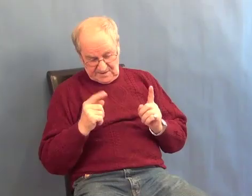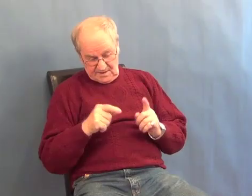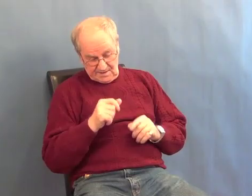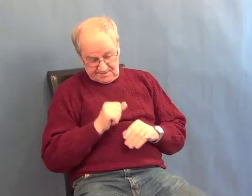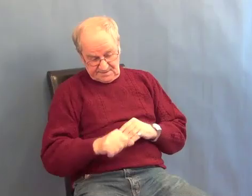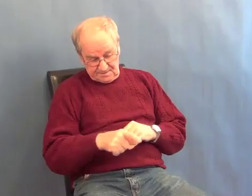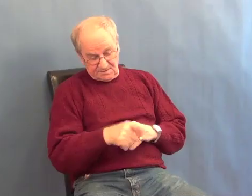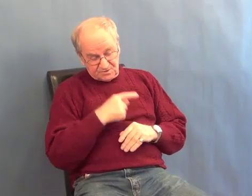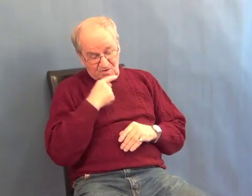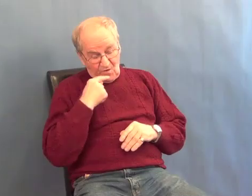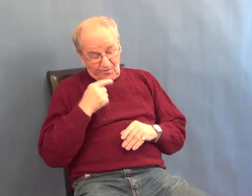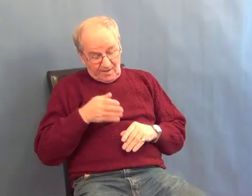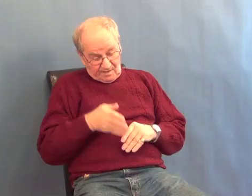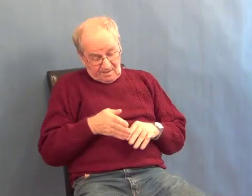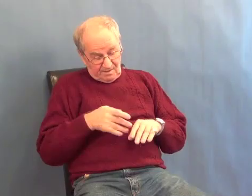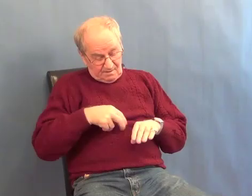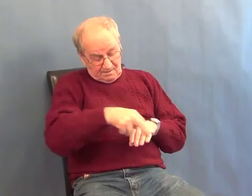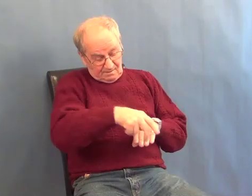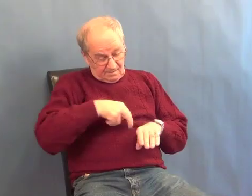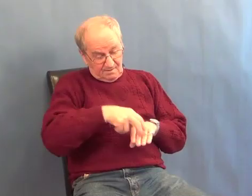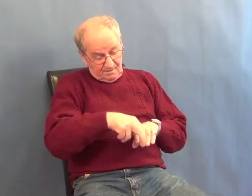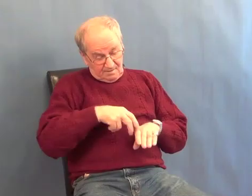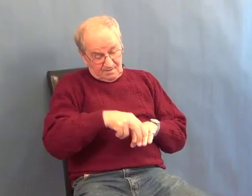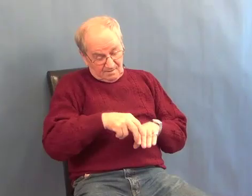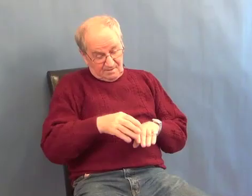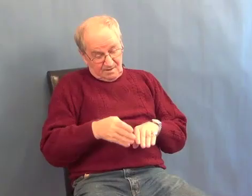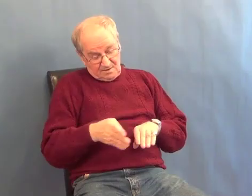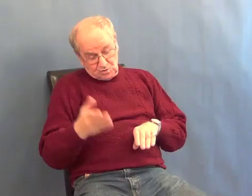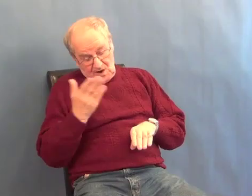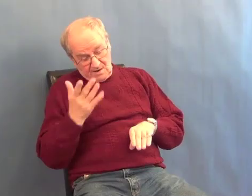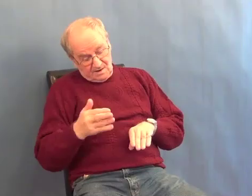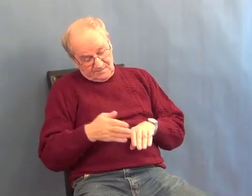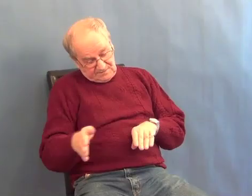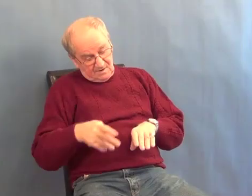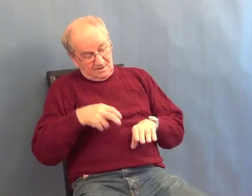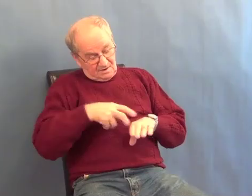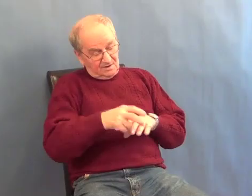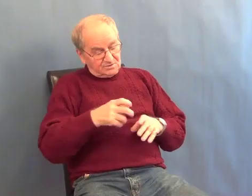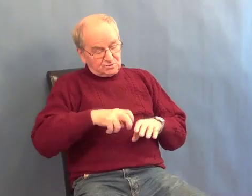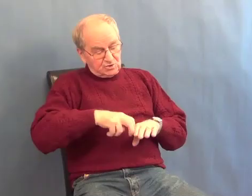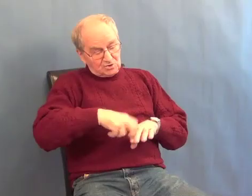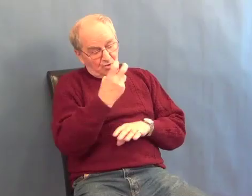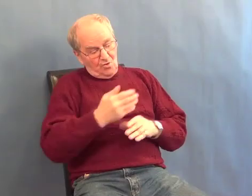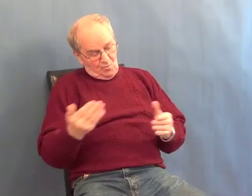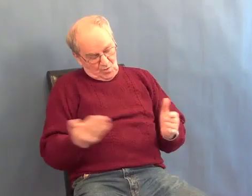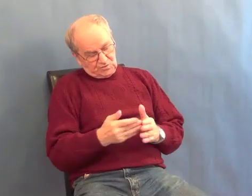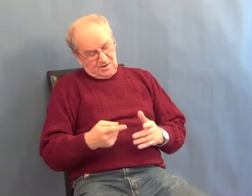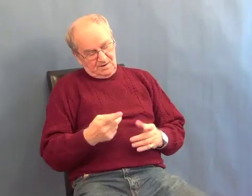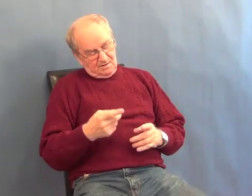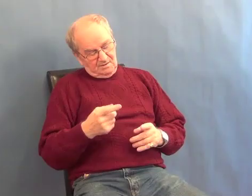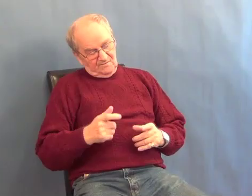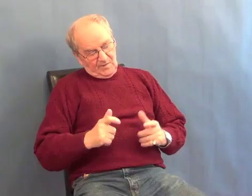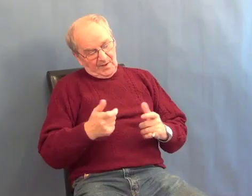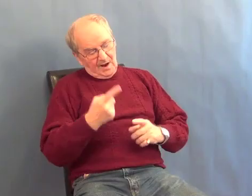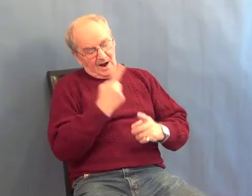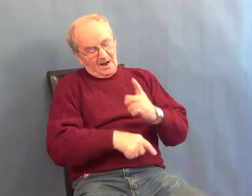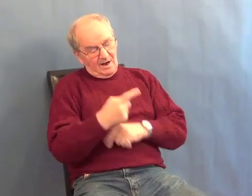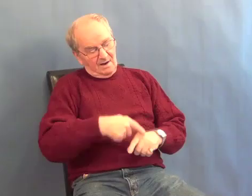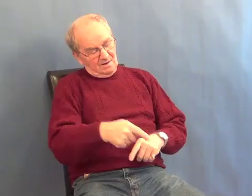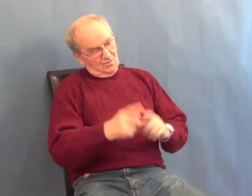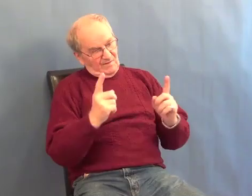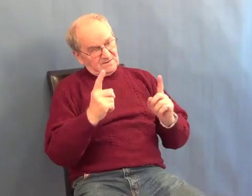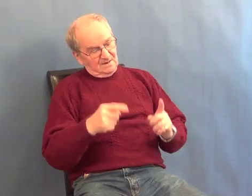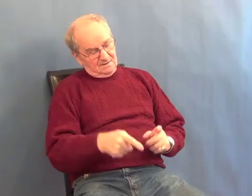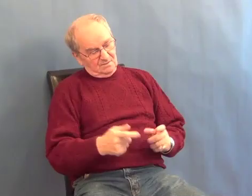Trzeba uważać na czerwony krawężnik, a obok jest czarny, bardziej trzeba na czerwonym uważać, żeby później nie było wypadku i nie zostać kaleką.